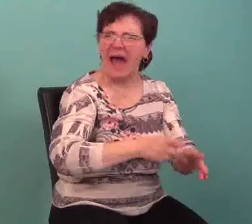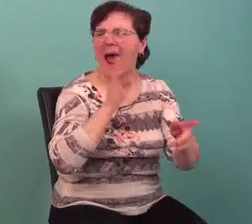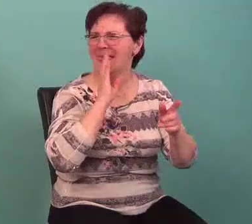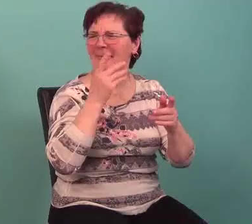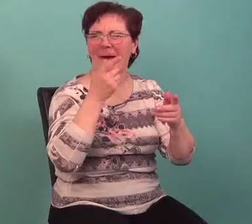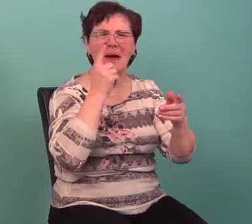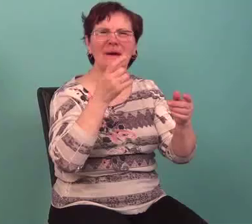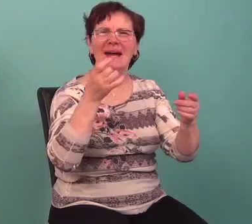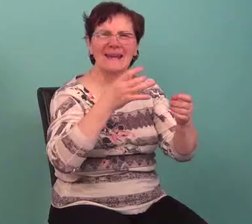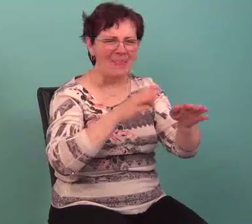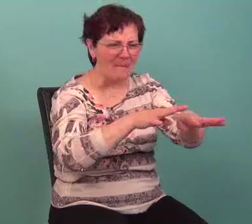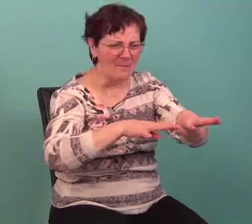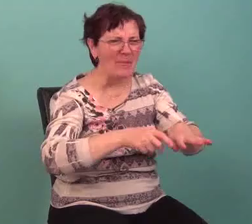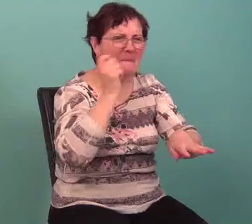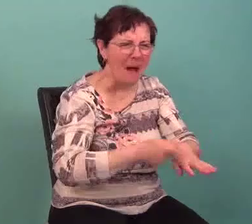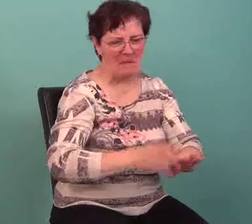Chyba gra pałeczkami na płocie.